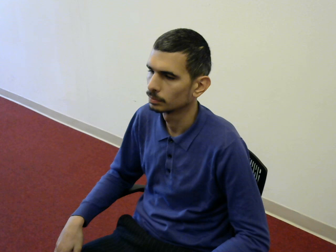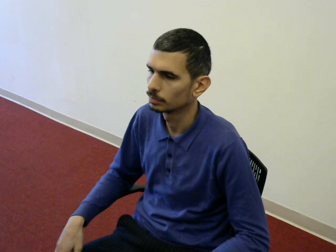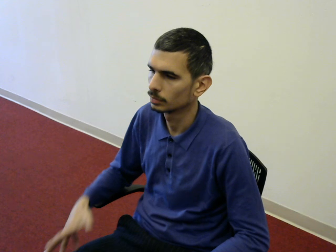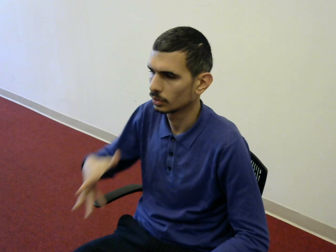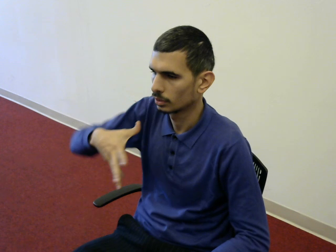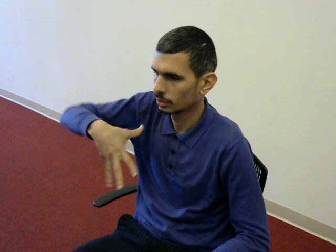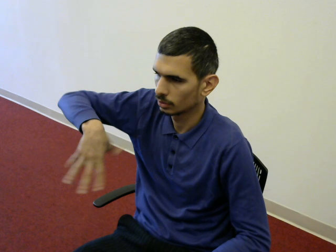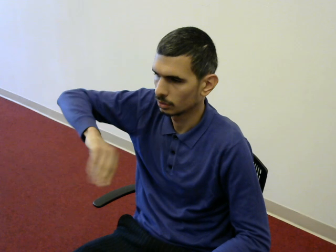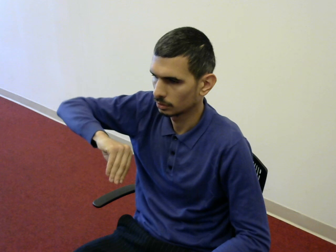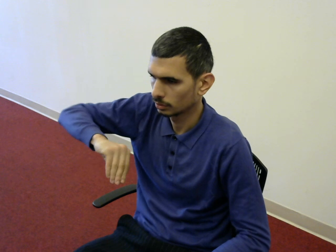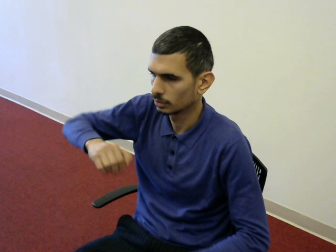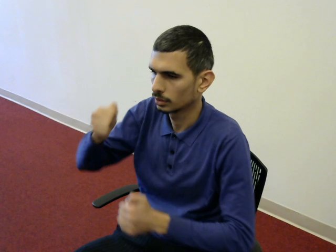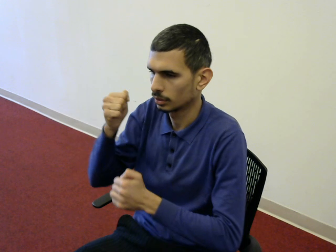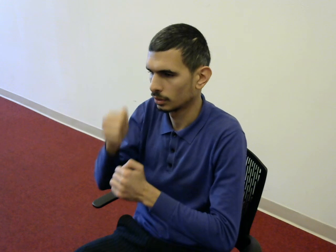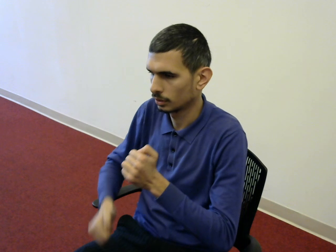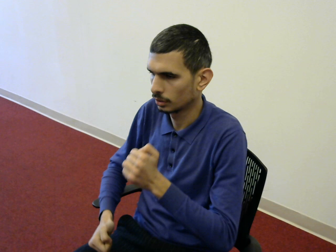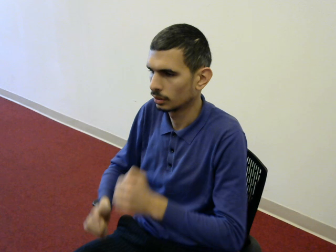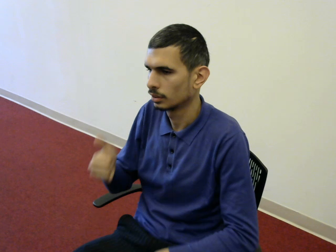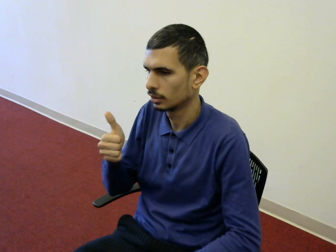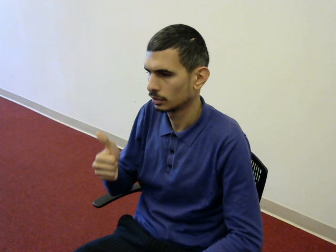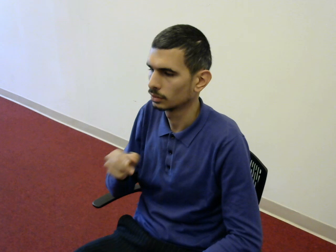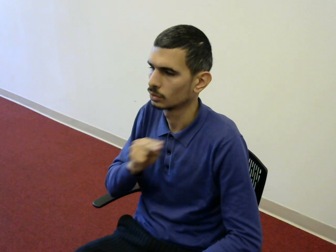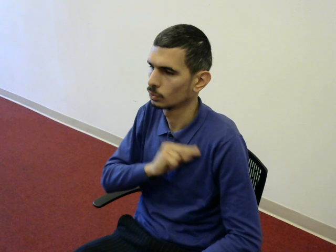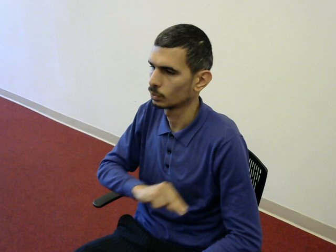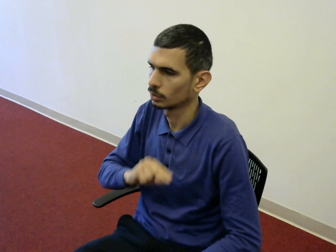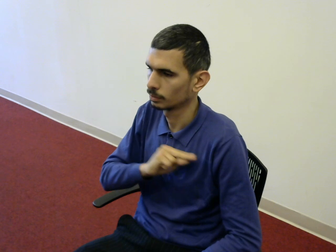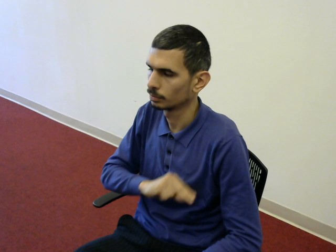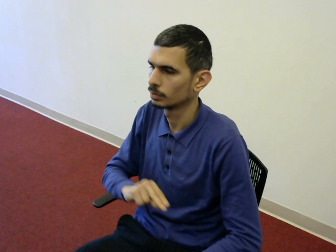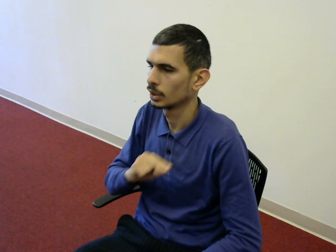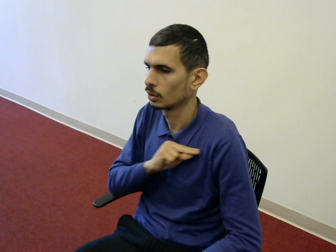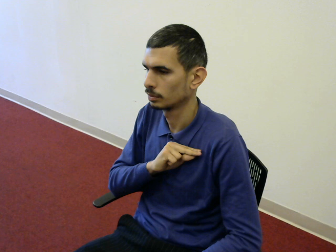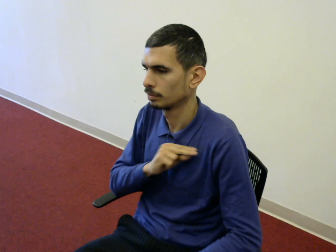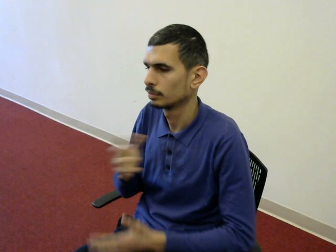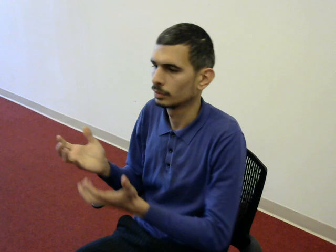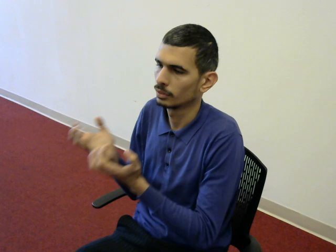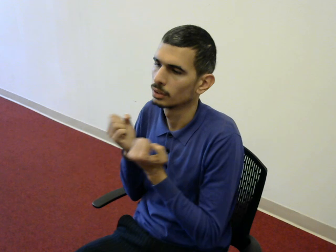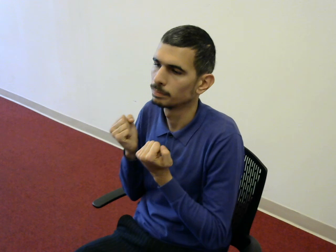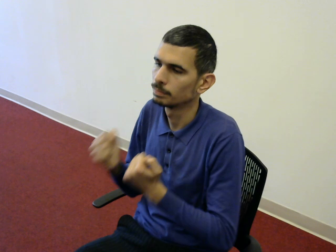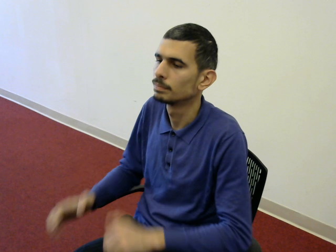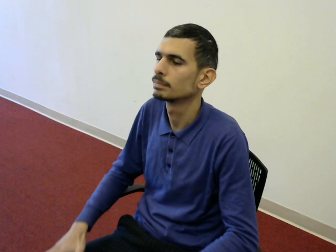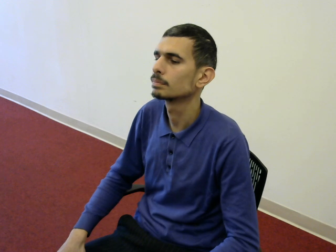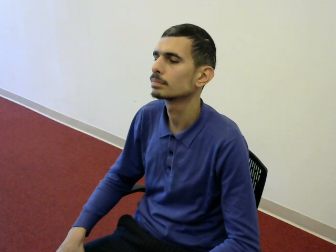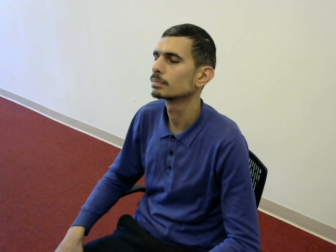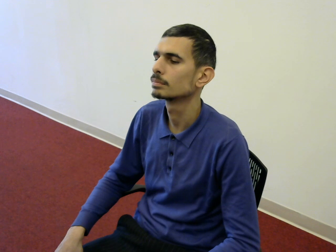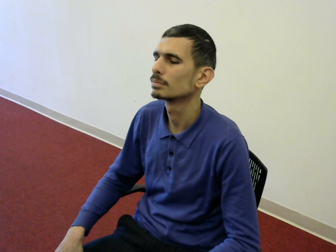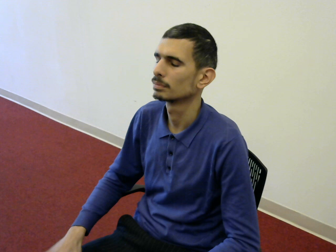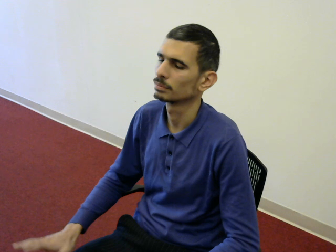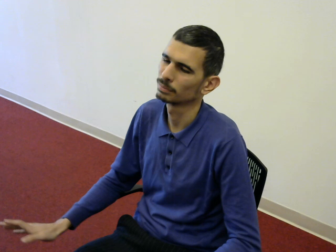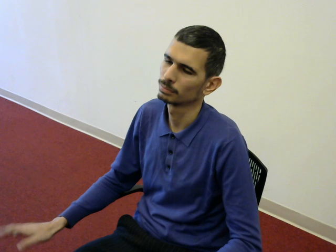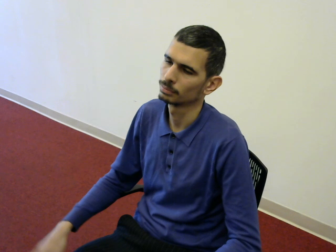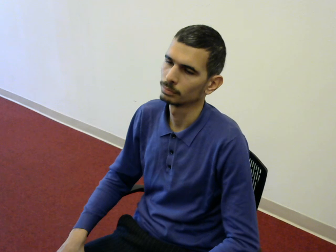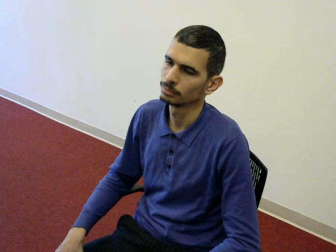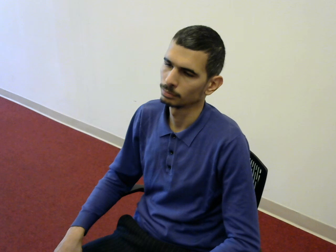Biz həmişə yaxşı işçiləri işə götürürük